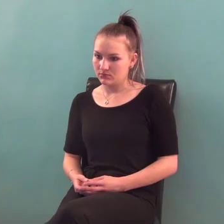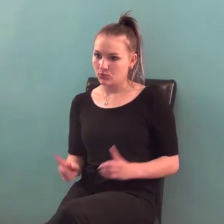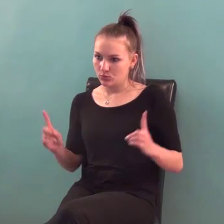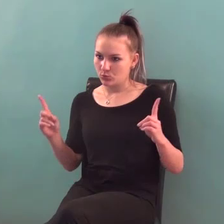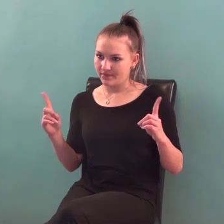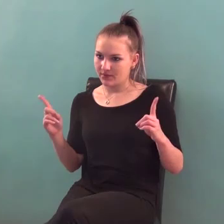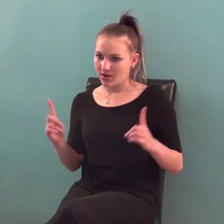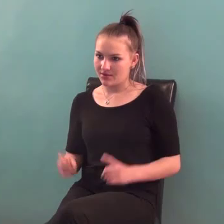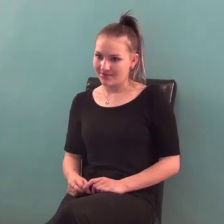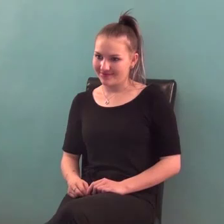Uwaga.